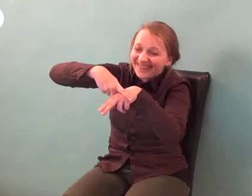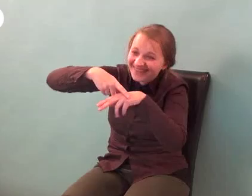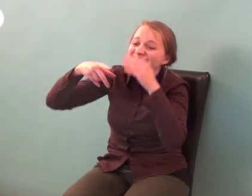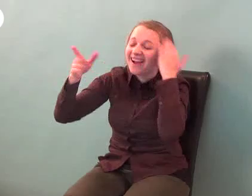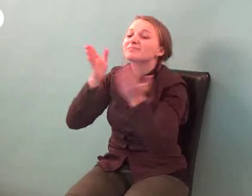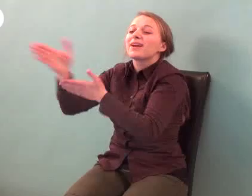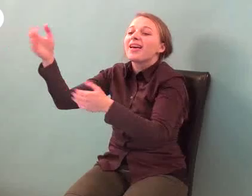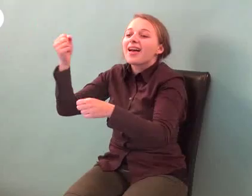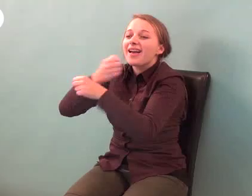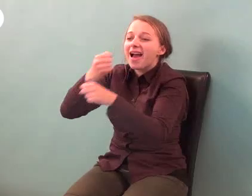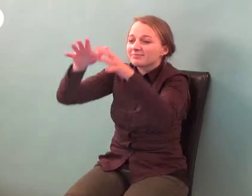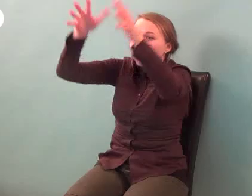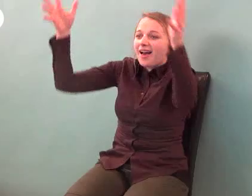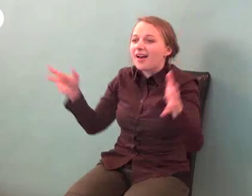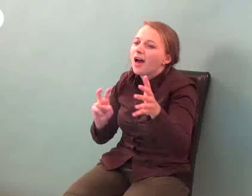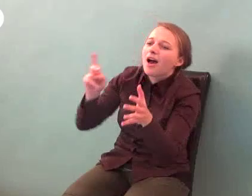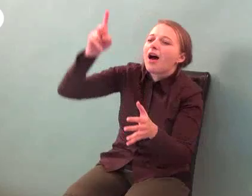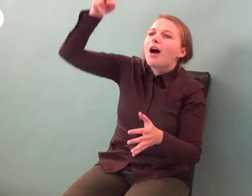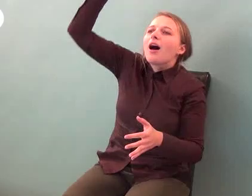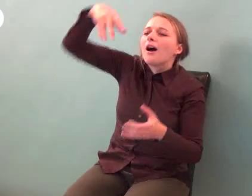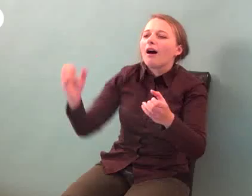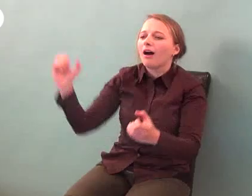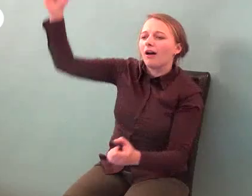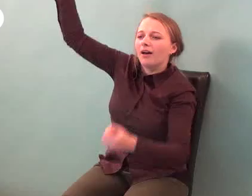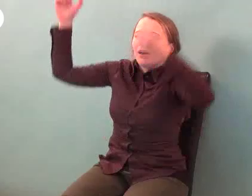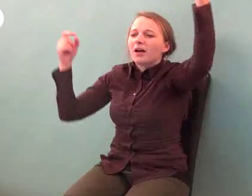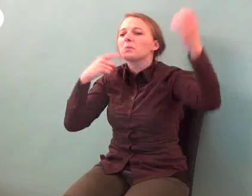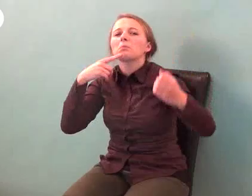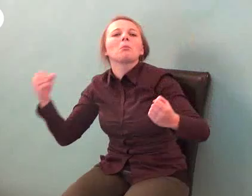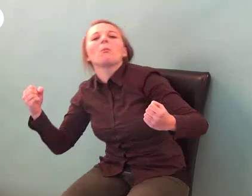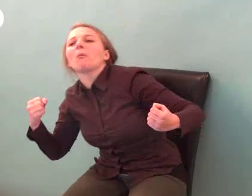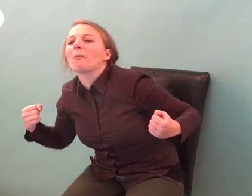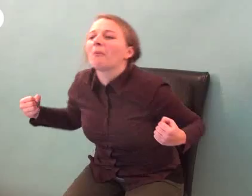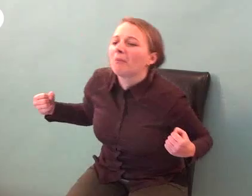Z tego powodu, że chłopiec wszedł na głaz i złapał się rękami czegoś, bo chciał się dobrze rozejrzeć.